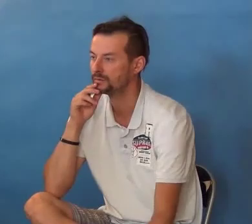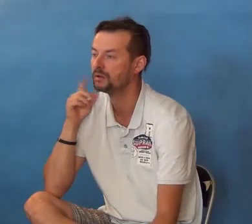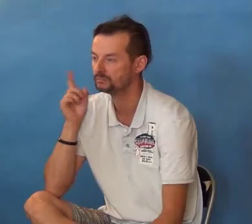Zakaz.